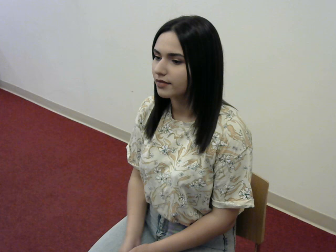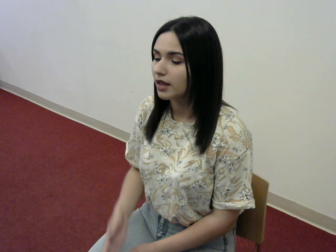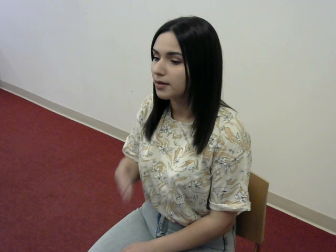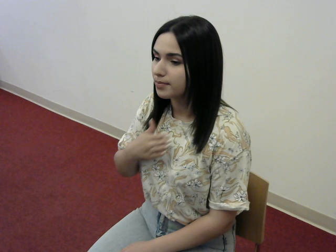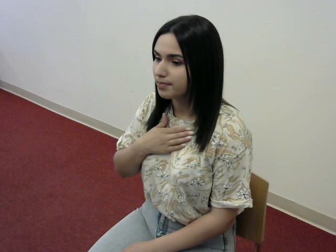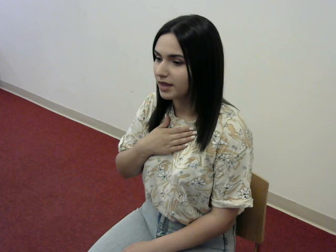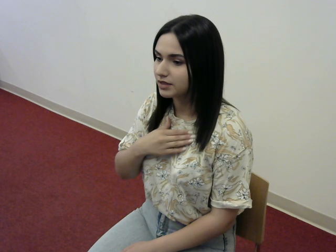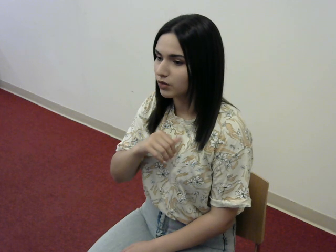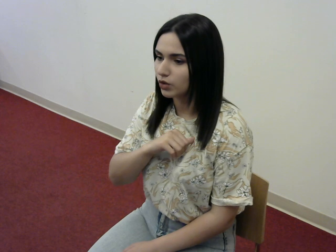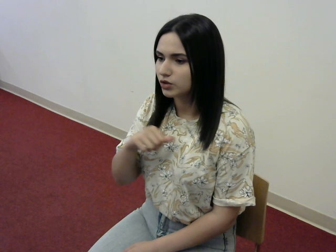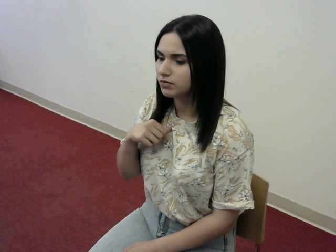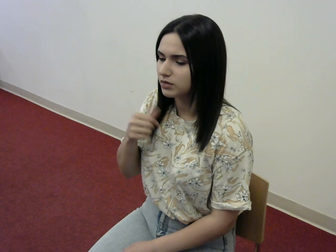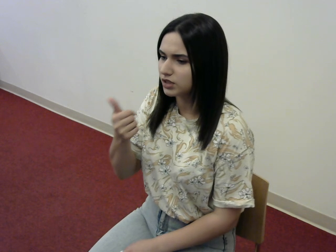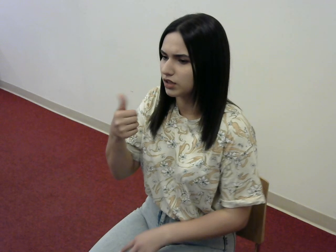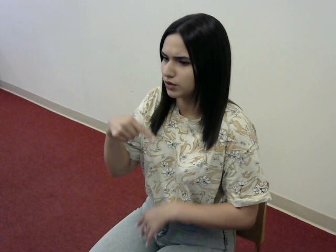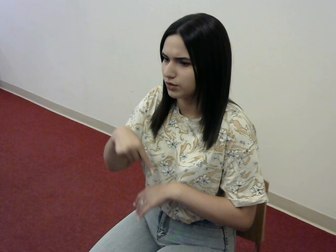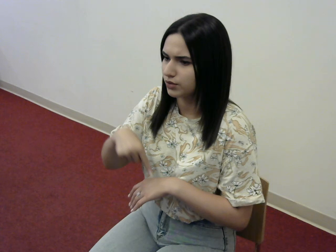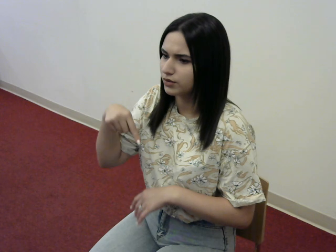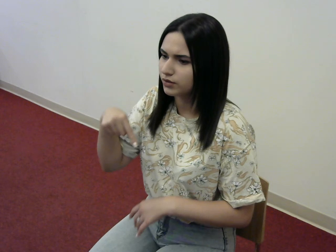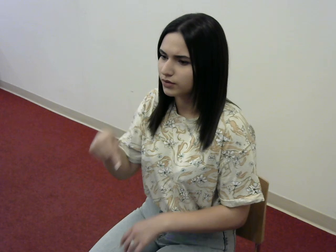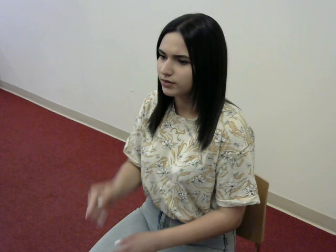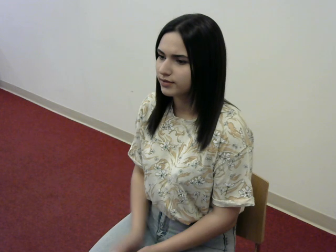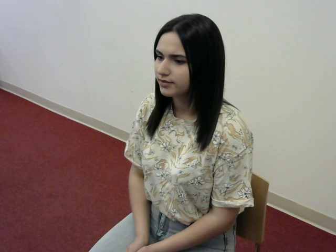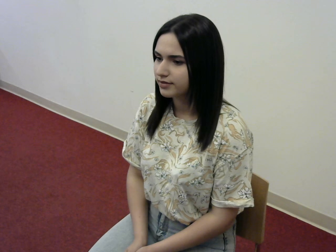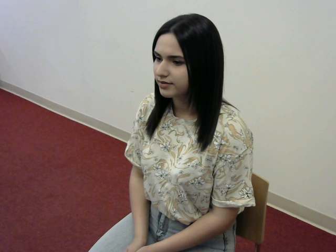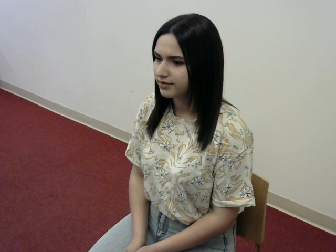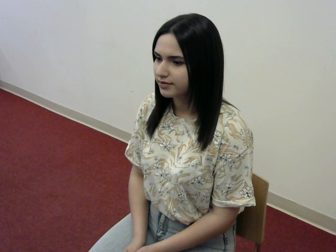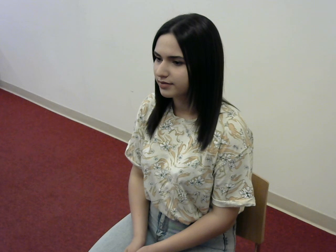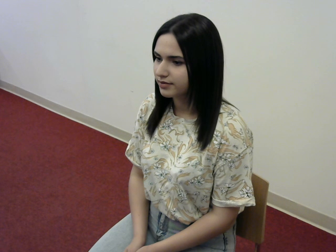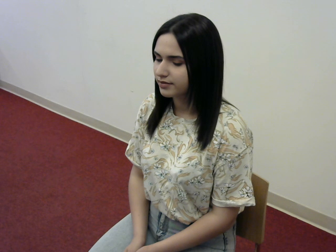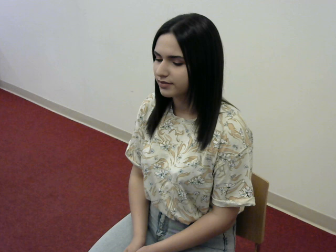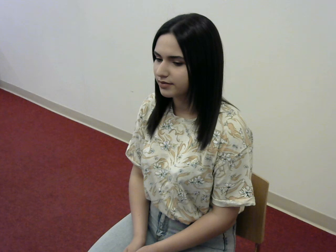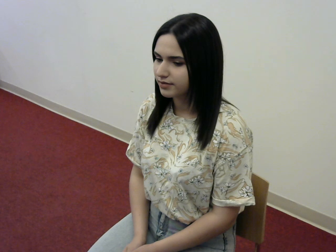Mən özümü yaxşı hiss edirəm